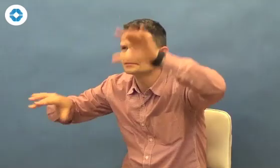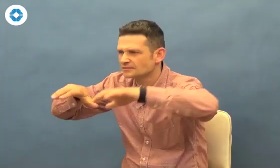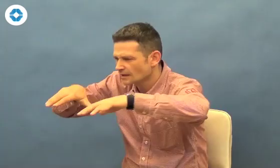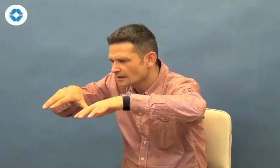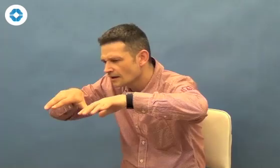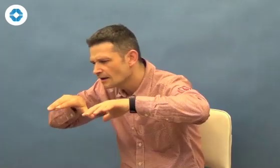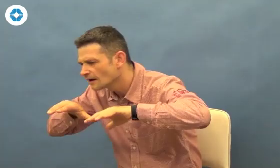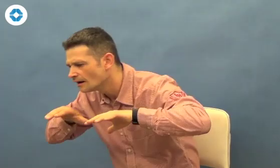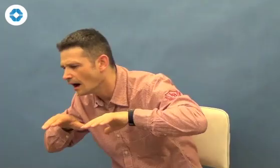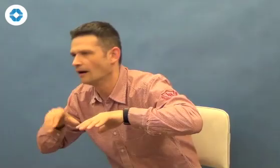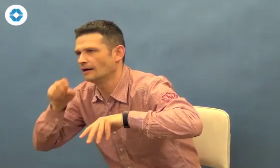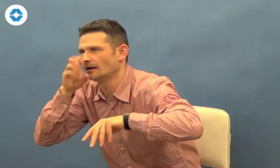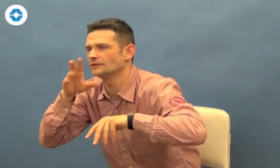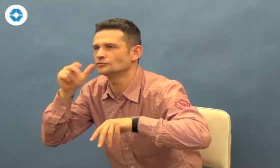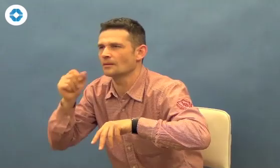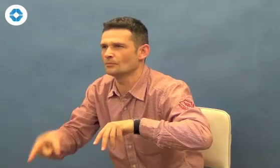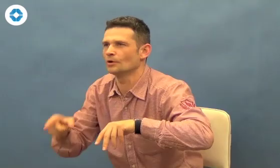Chłopiec zagląda za pień i widzi, że są tam żaby.